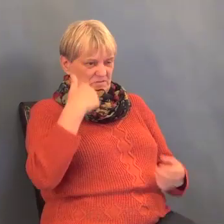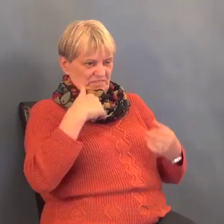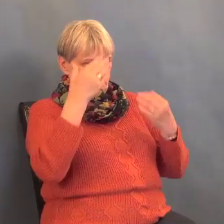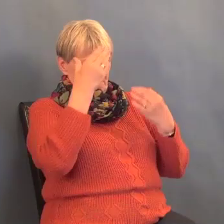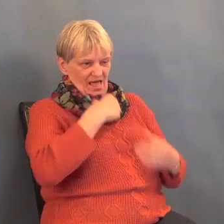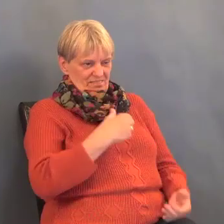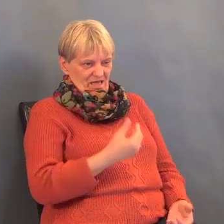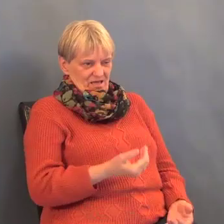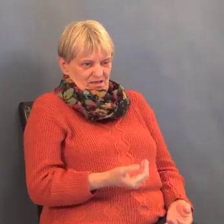Blada jestem.